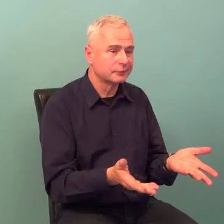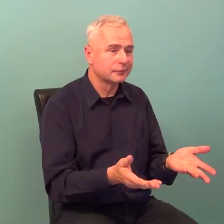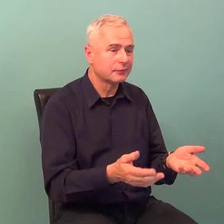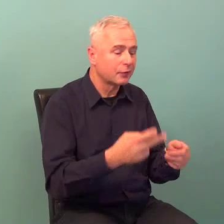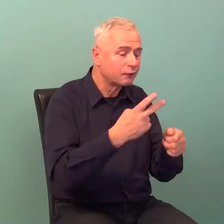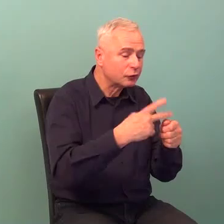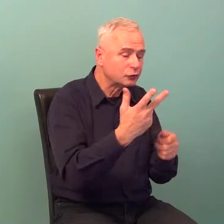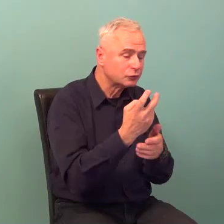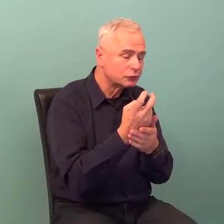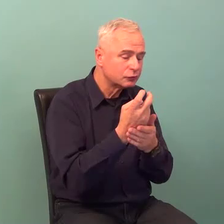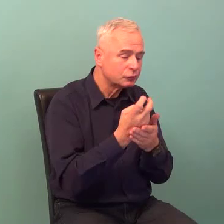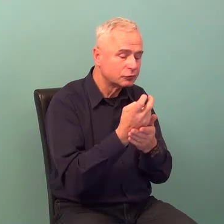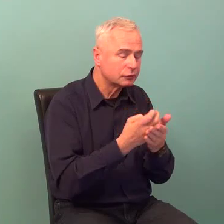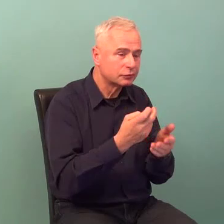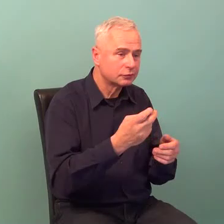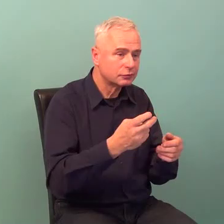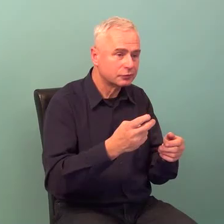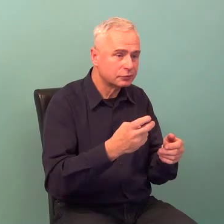Dwudziestego trzeciego lutego.